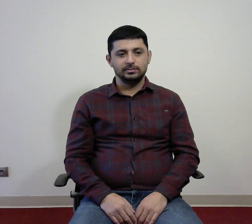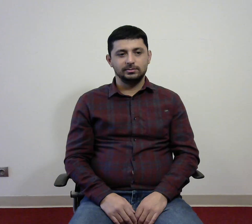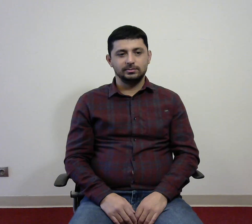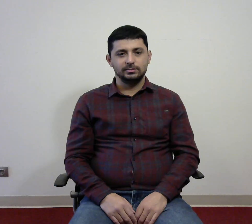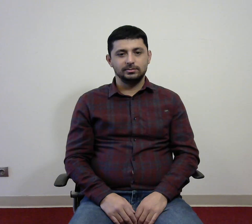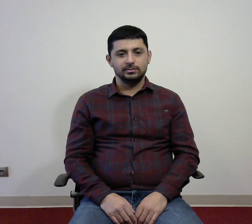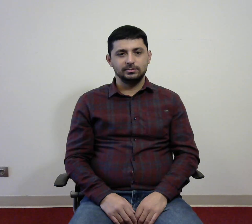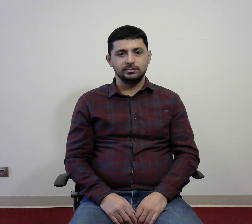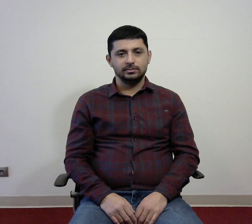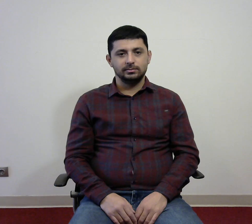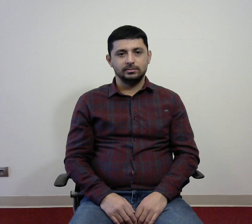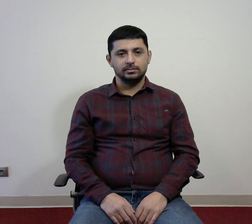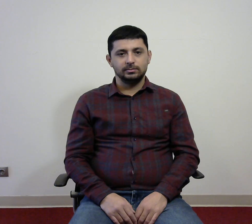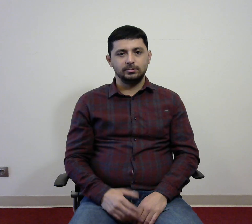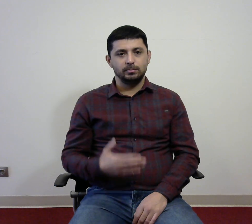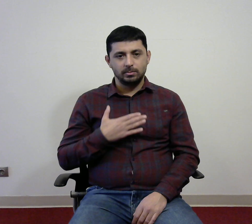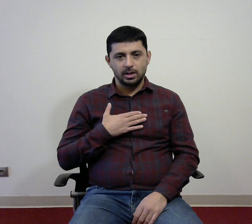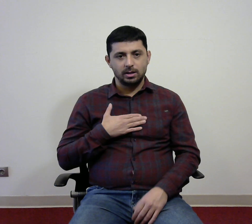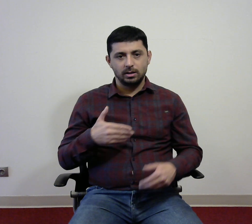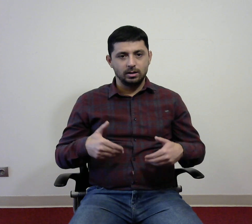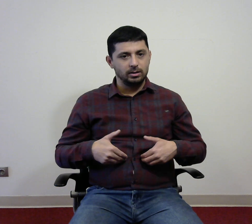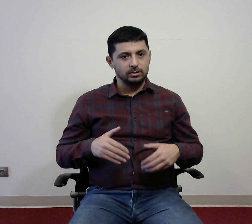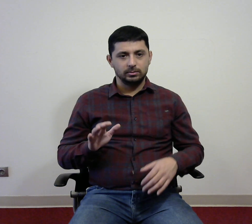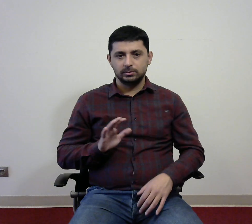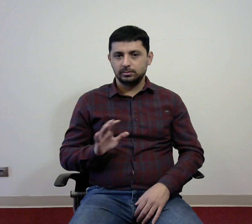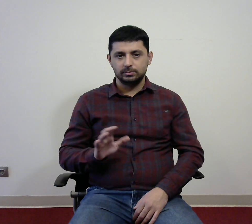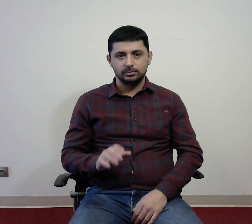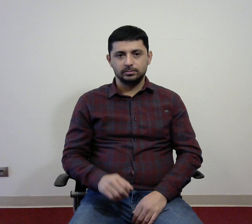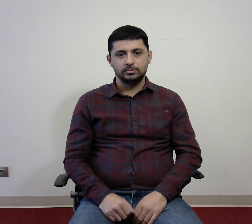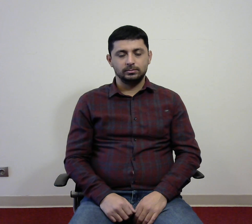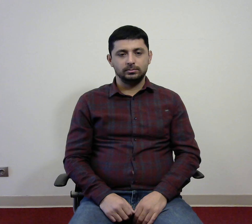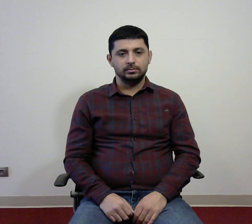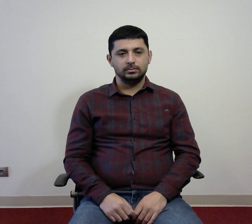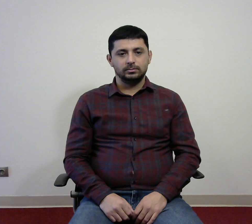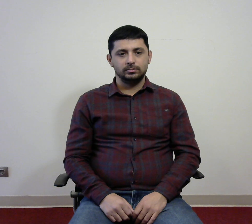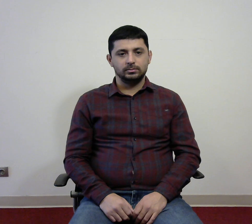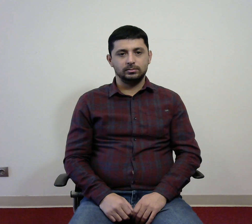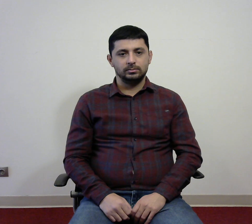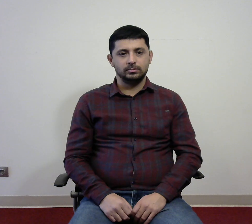Mən ac deyiləm